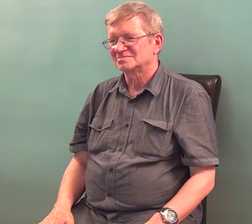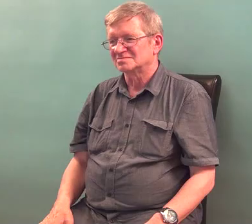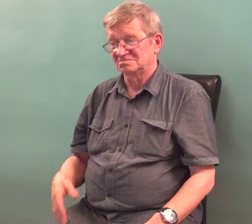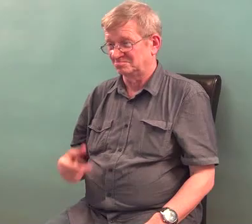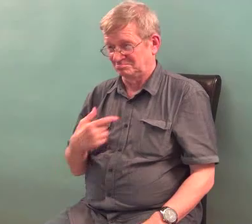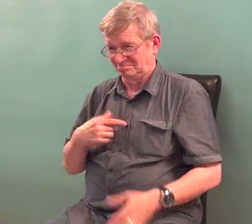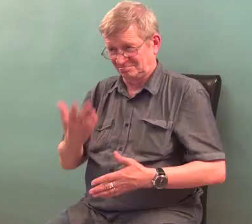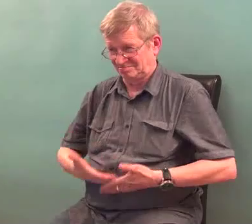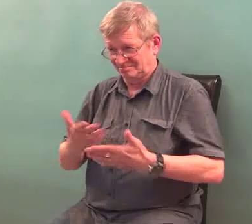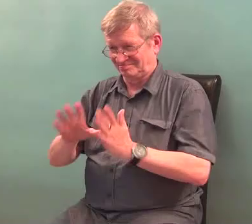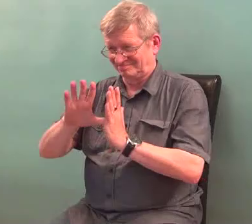Urodziłem się w mieście.